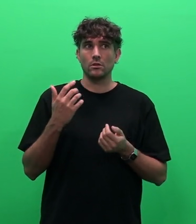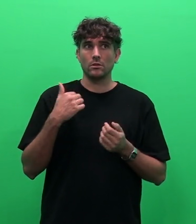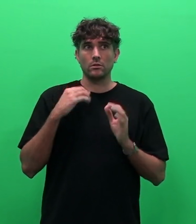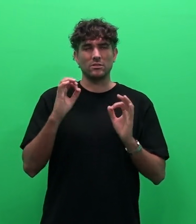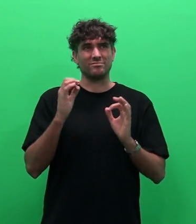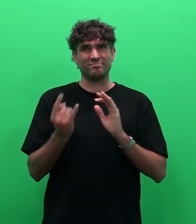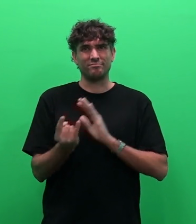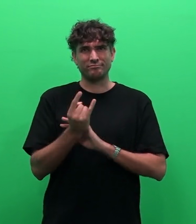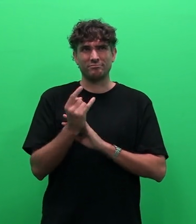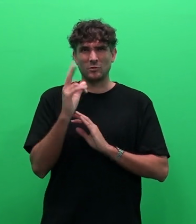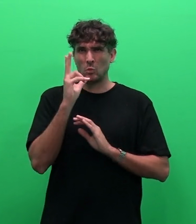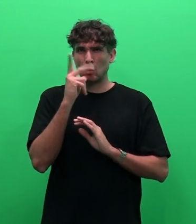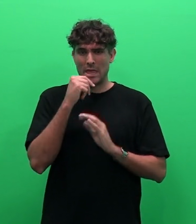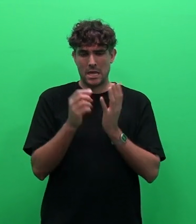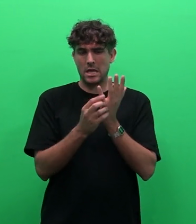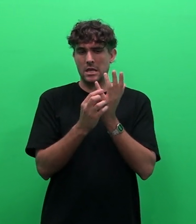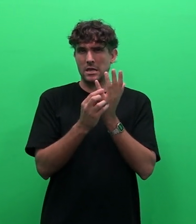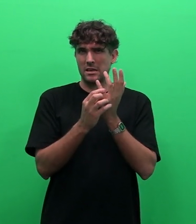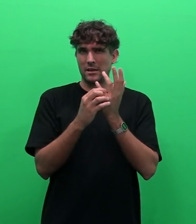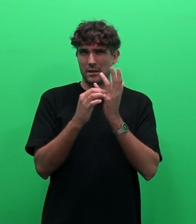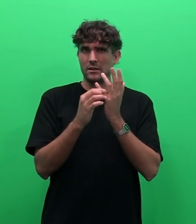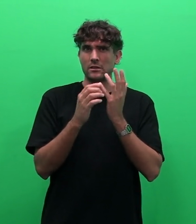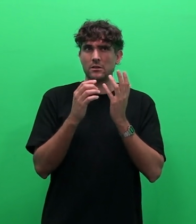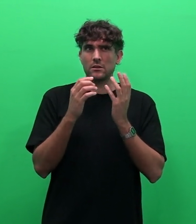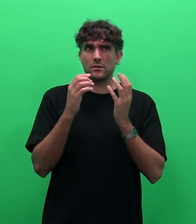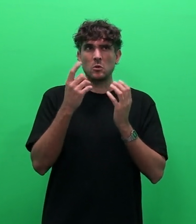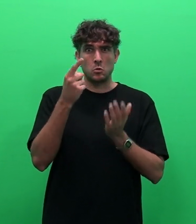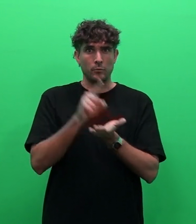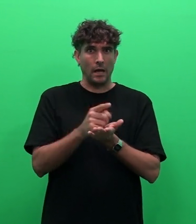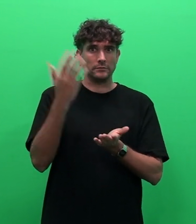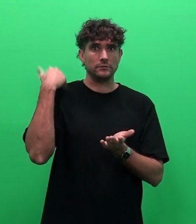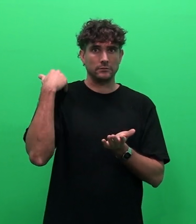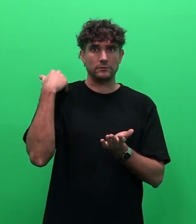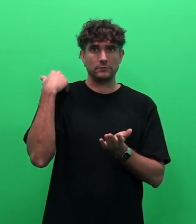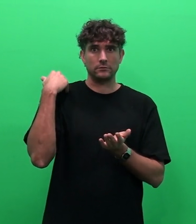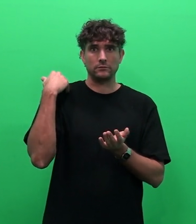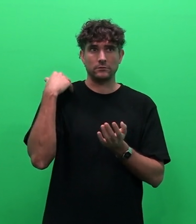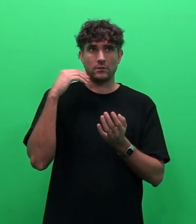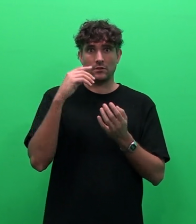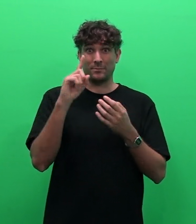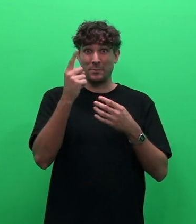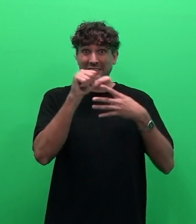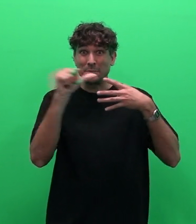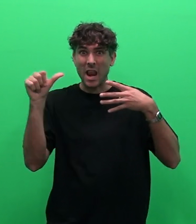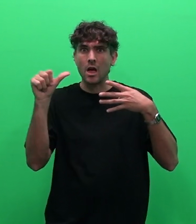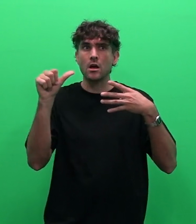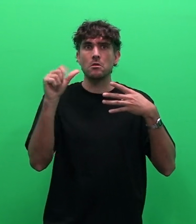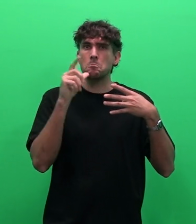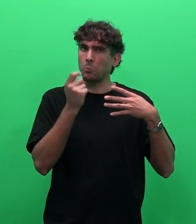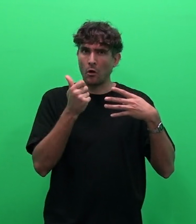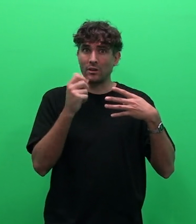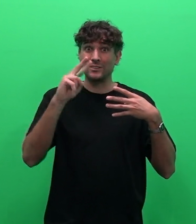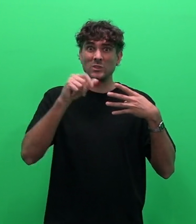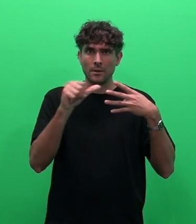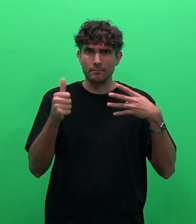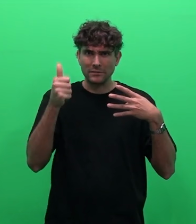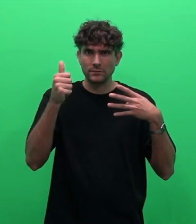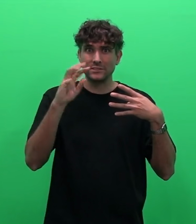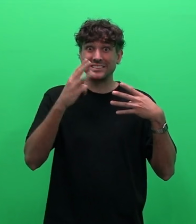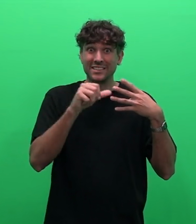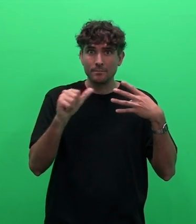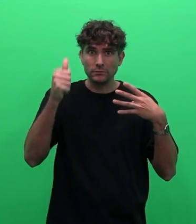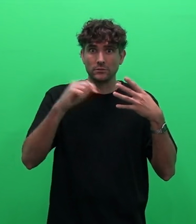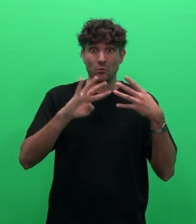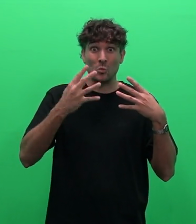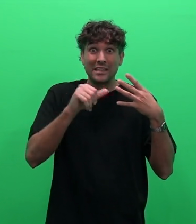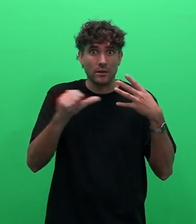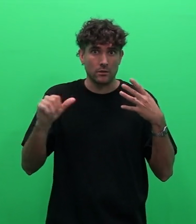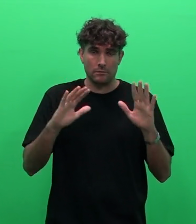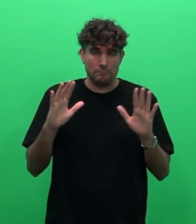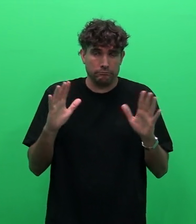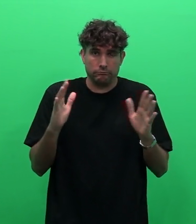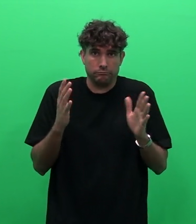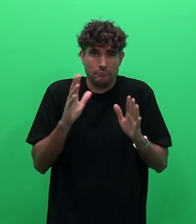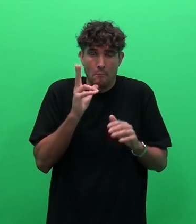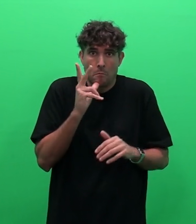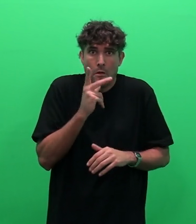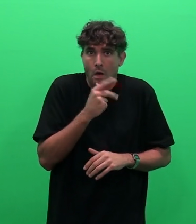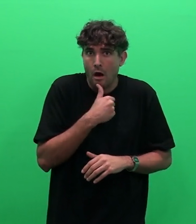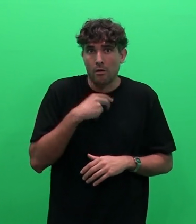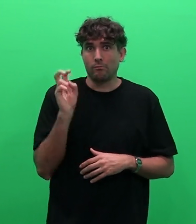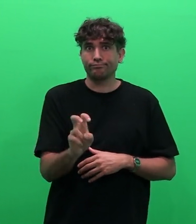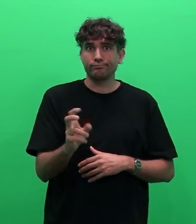Em va començar a fer mal el dit petit de la mà fa un mes, la primera setmana em feia poc mal, la segona setmana el dolor era més intens, la tercera encara ho era més, i la quarta també. Em fa molt de mal i per això he vingut.